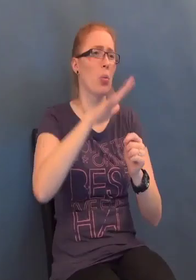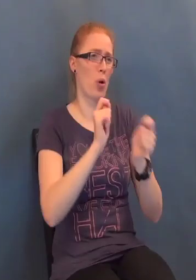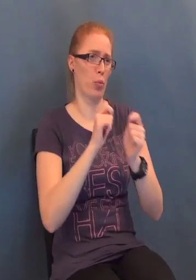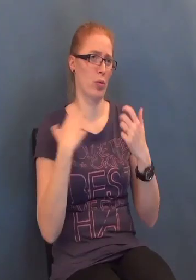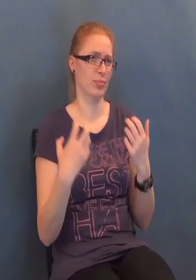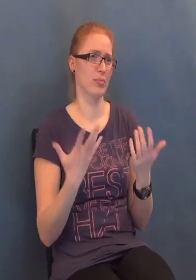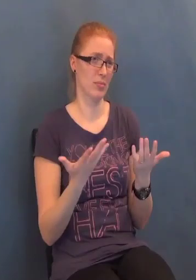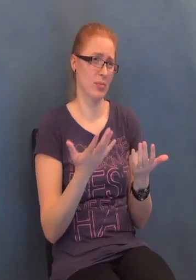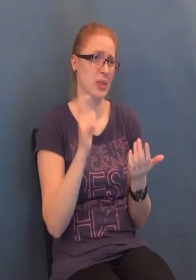W centrum bardzo duża komunikacja.